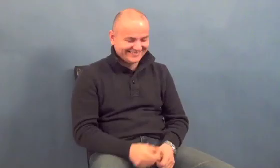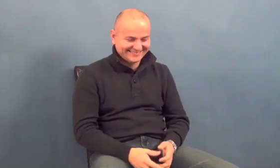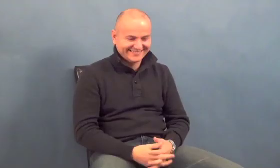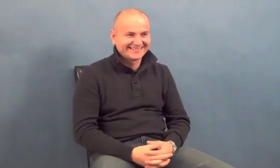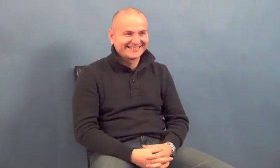Ty, ok.